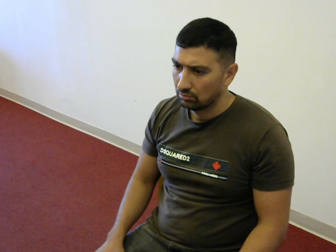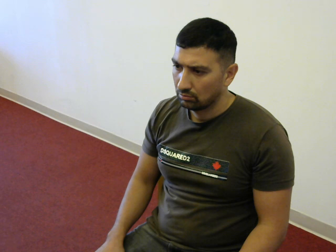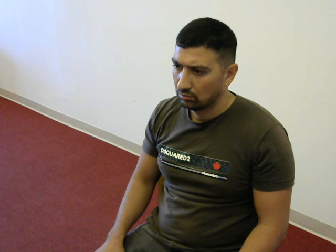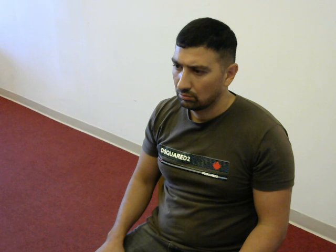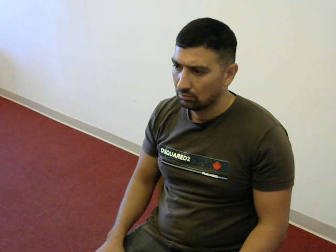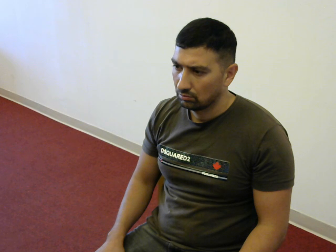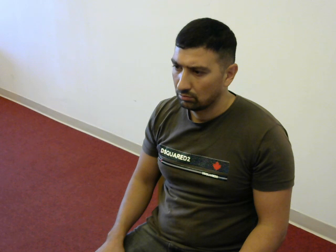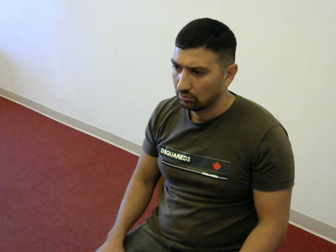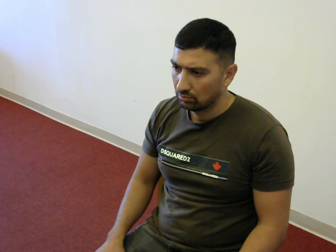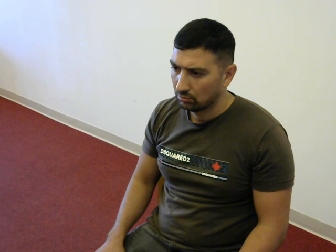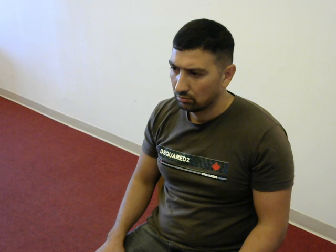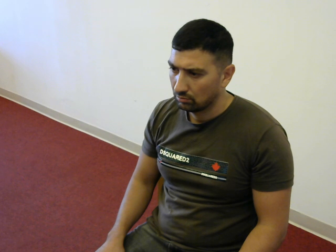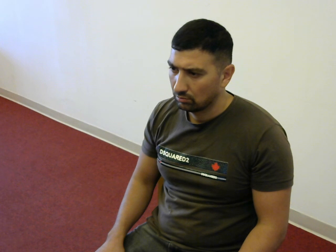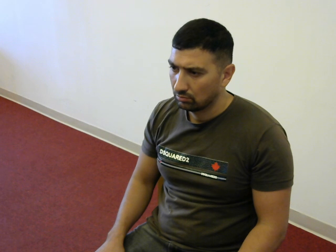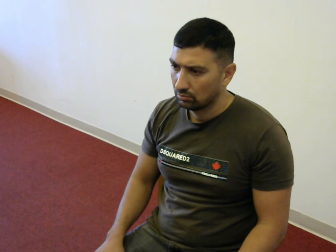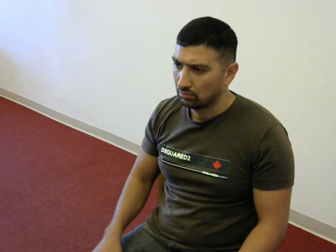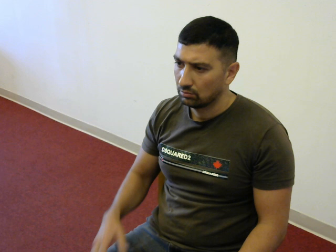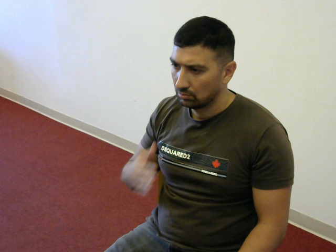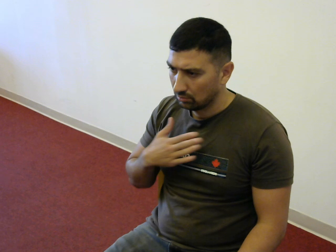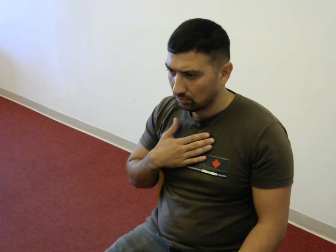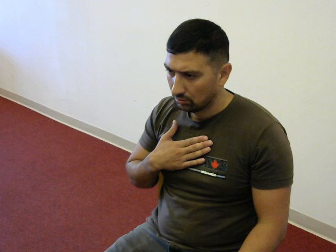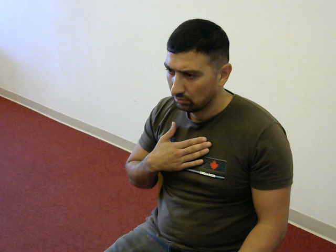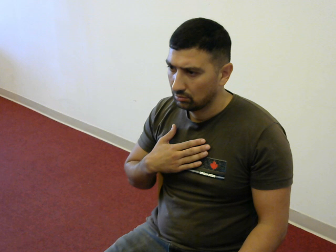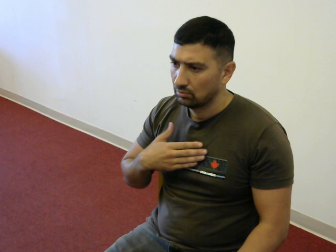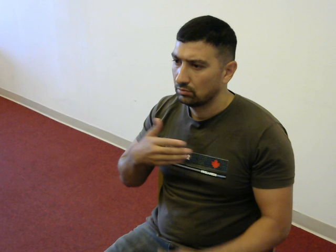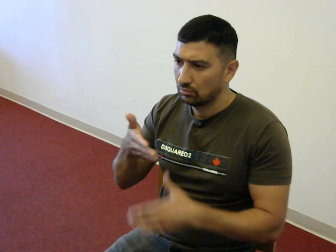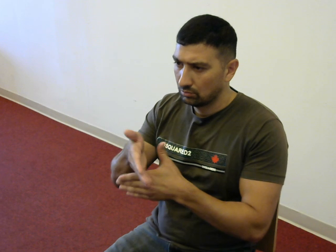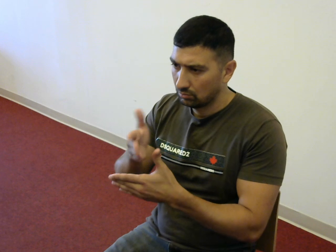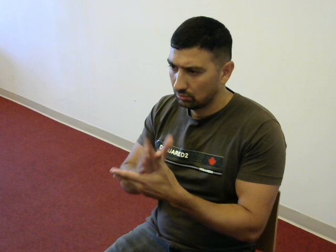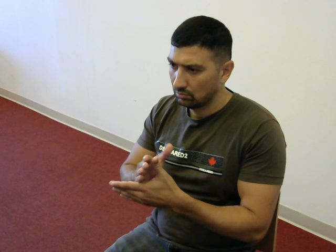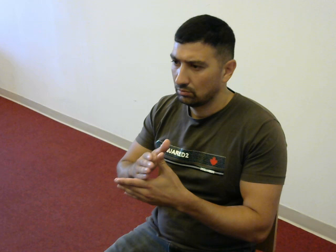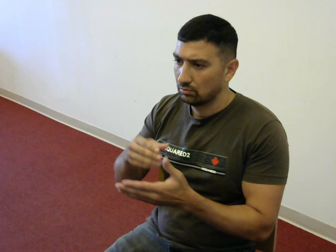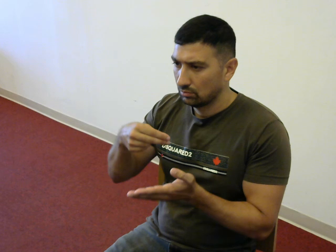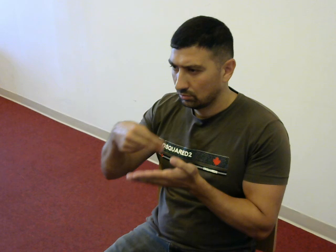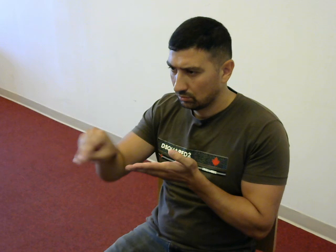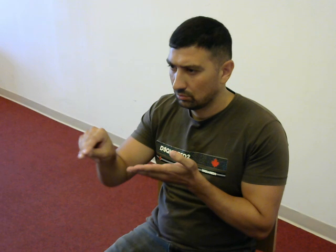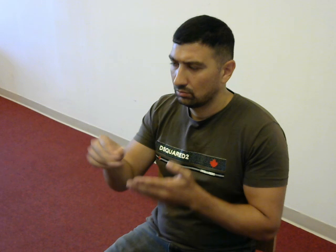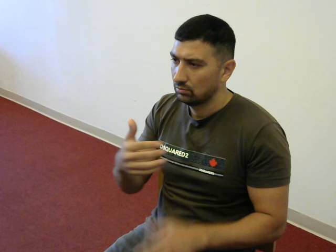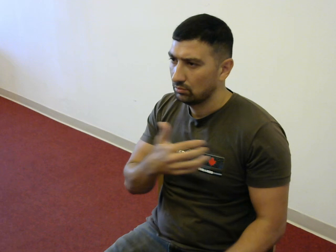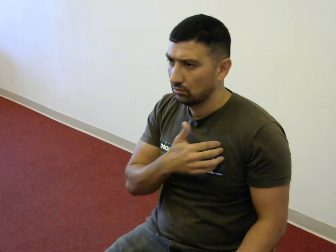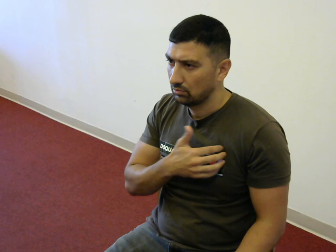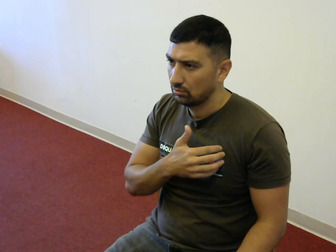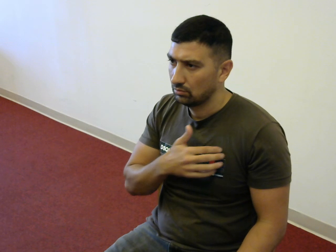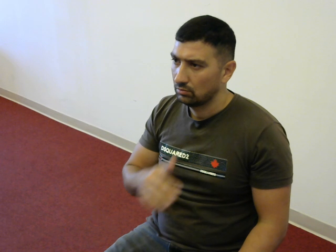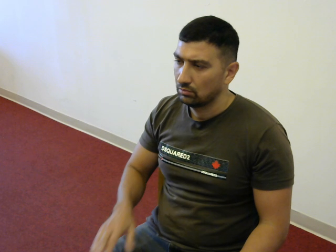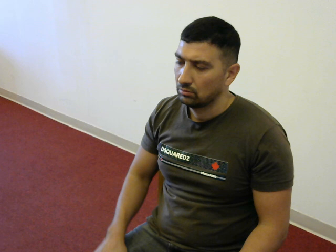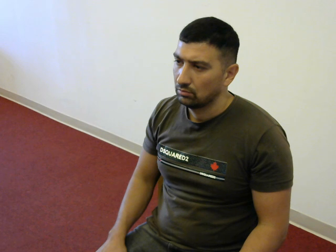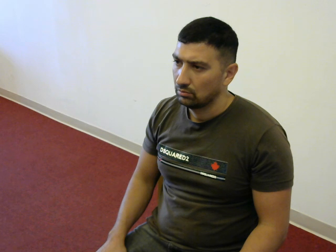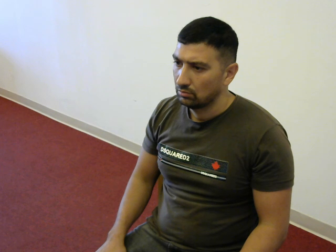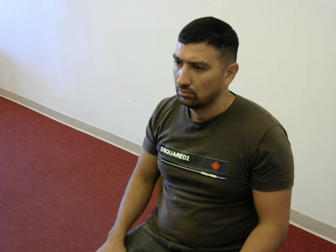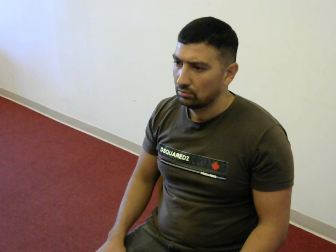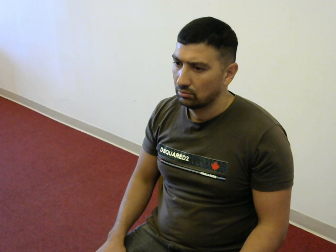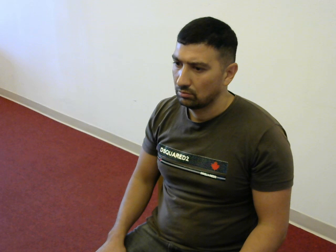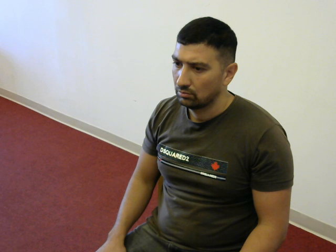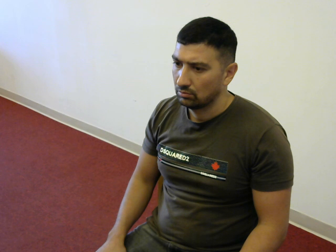Mən çörək almaq istəyirəm